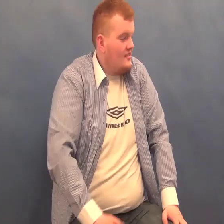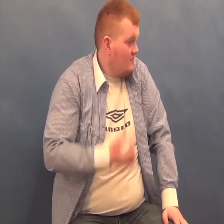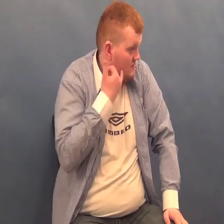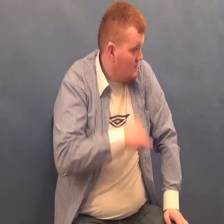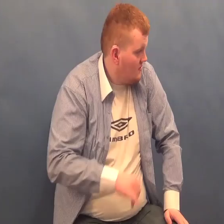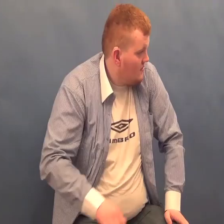Błąd?